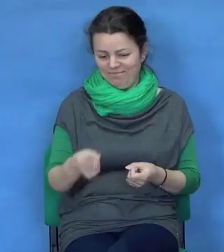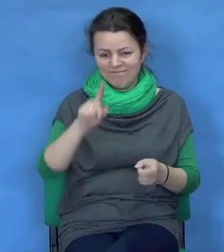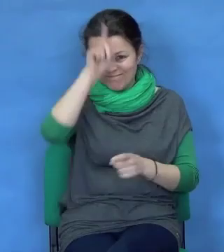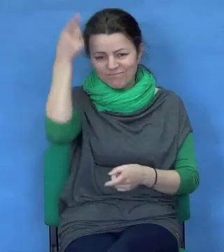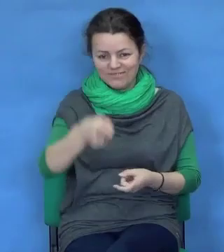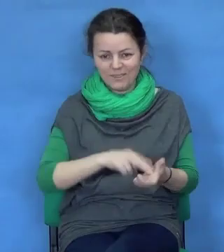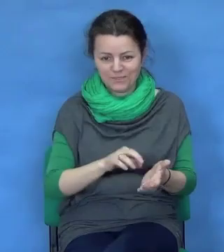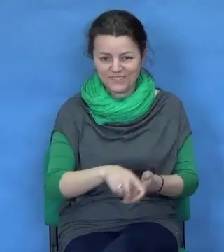Na pewno są sprytni.